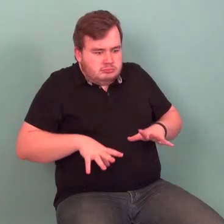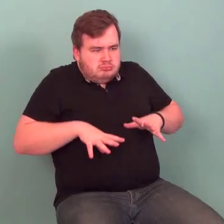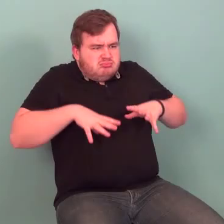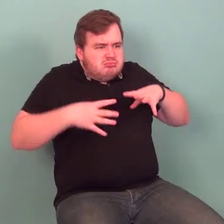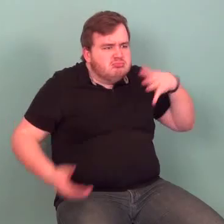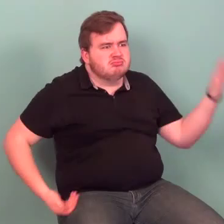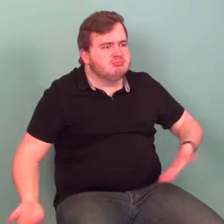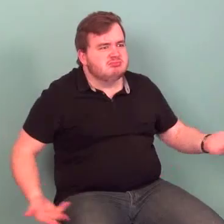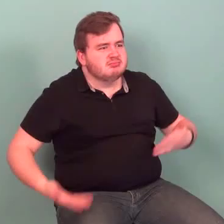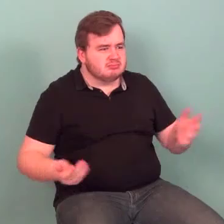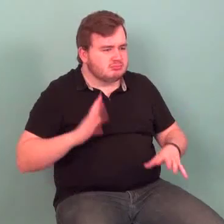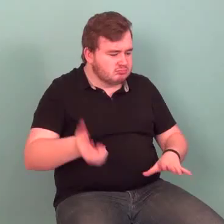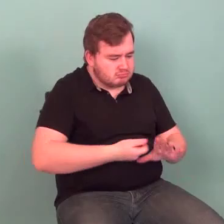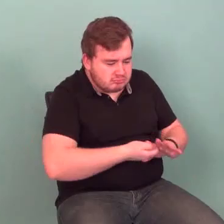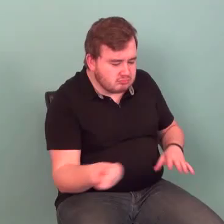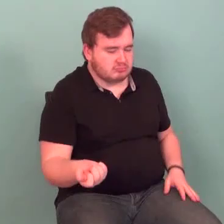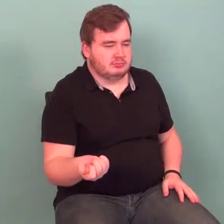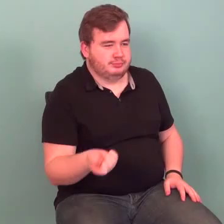Idzie wzburzony, otwiera drzwi i jest rozczarowany.